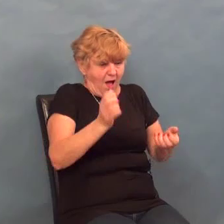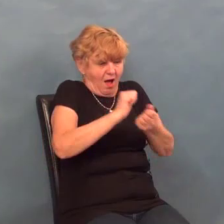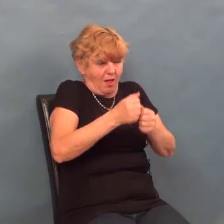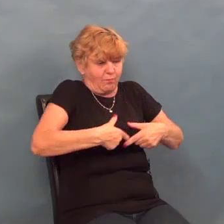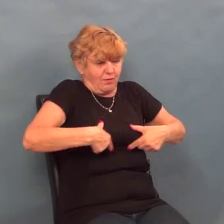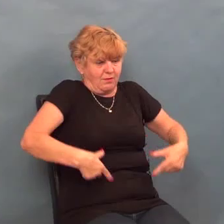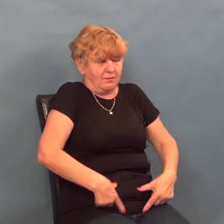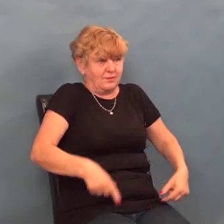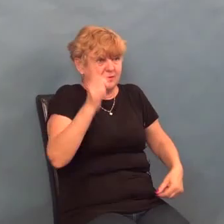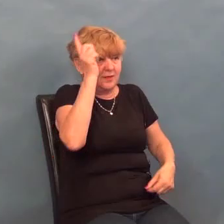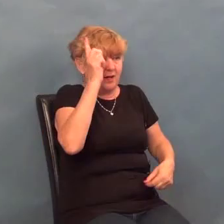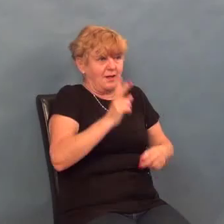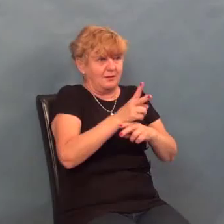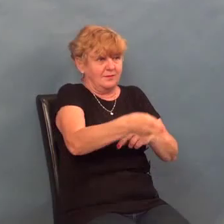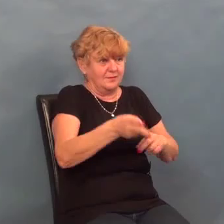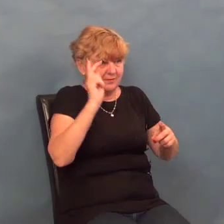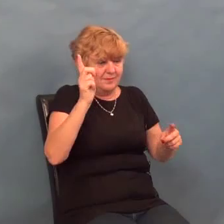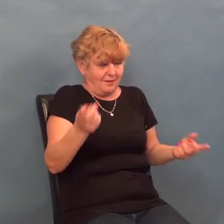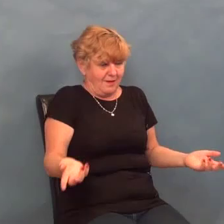Albo może zakaz wejścia w stroju kąpielowym.